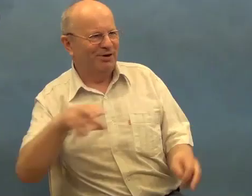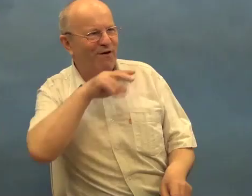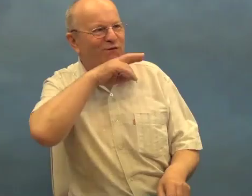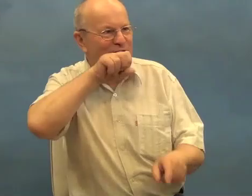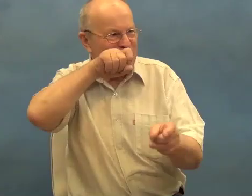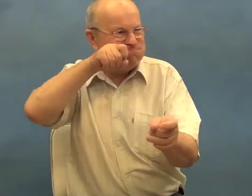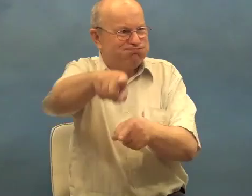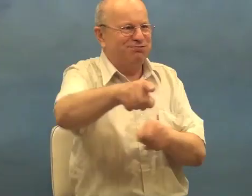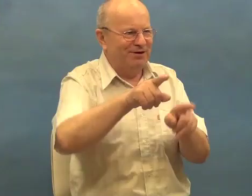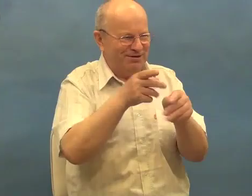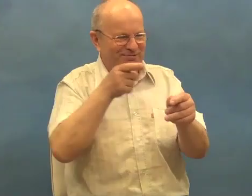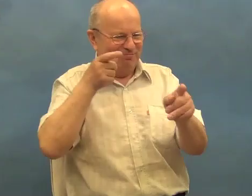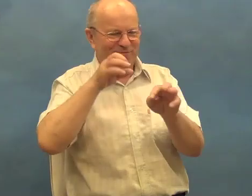Woda odrzuca go w tył.